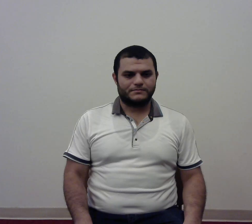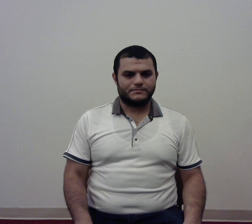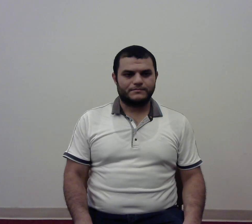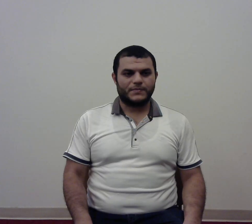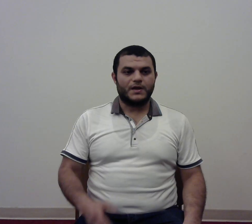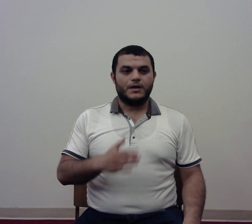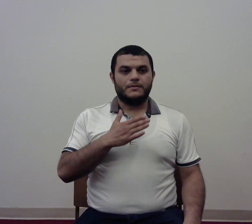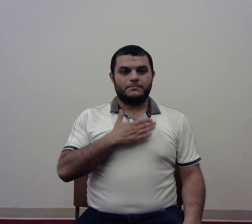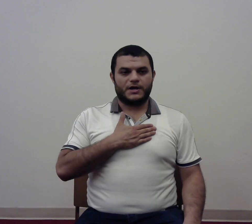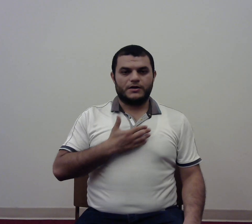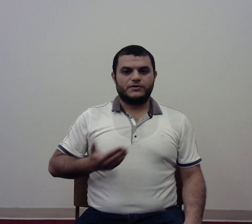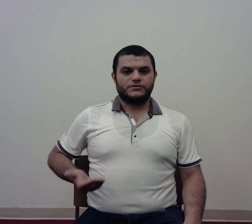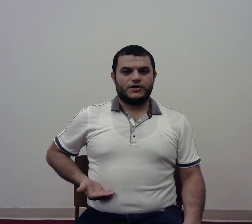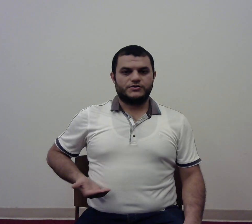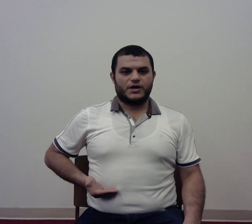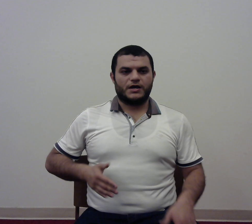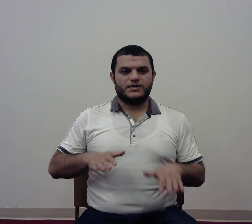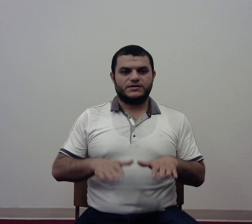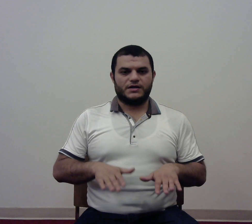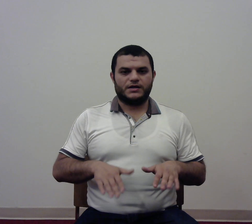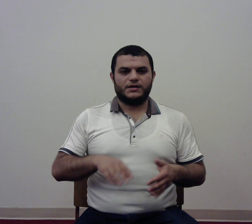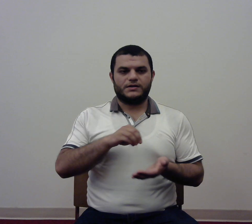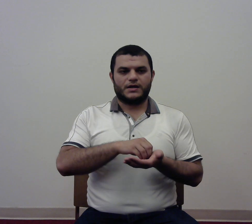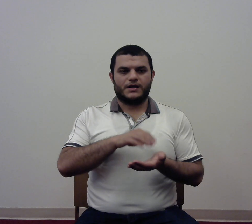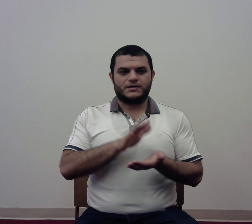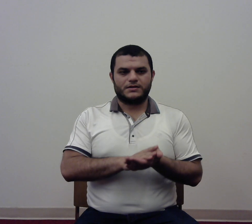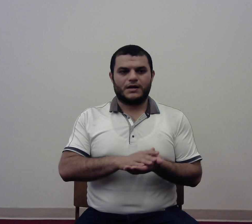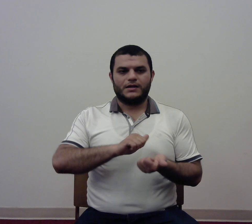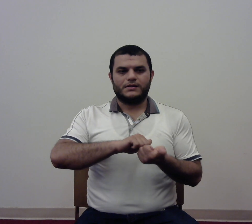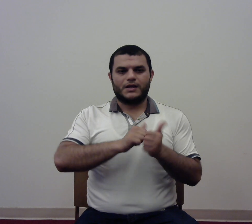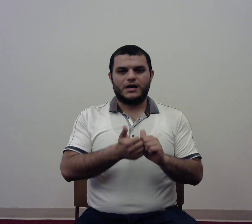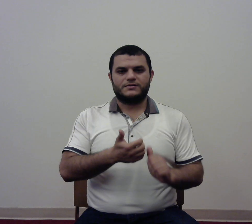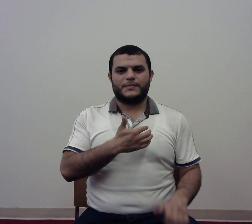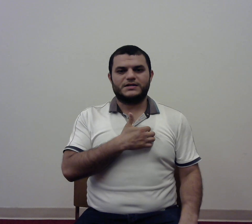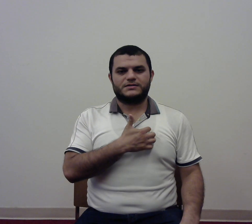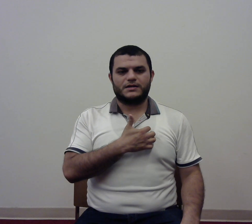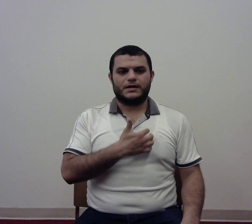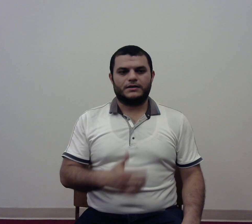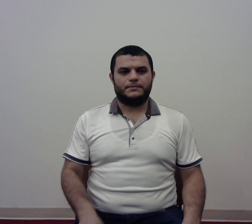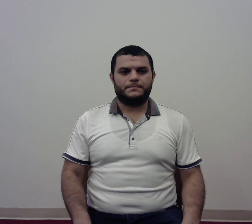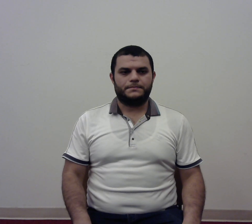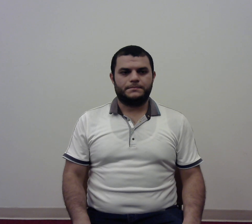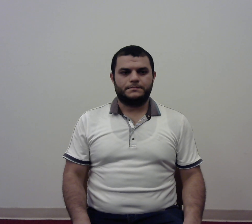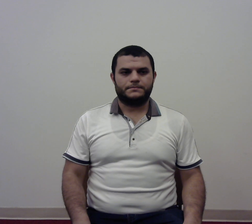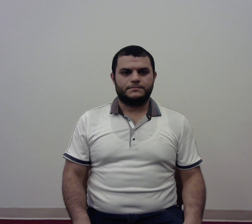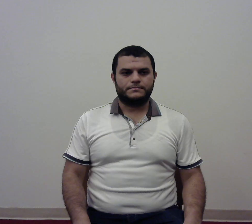Mən yaşayış yeri qeydiyyatımı dəyişmək istəyirəm